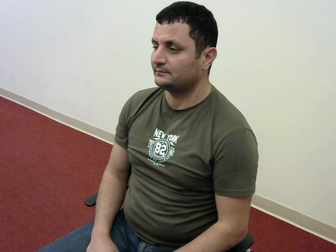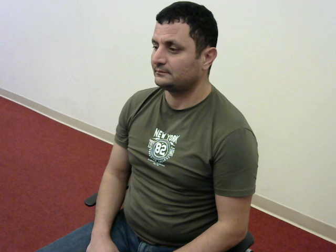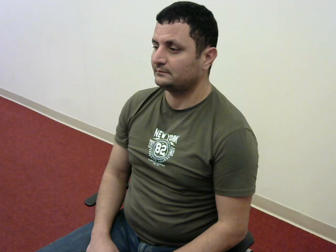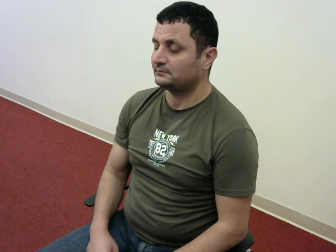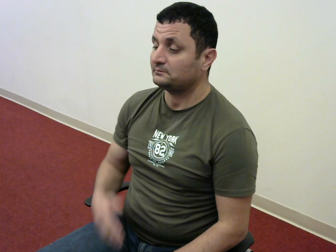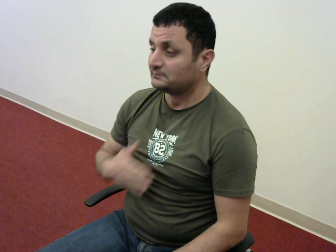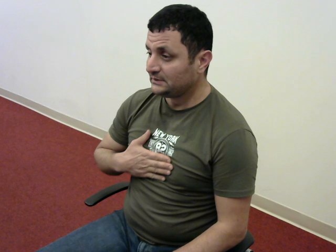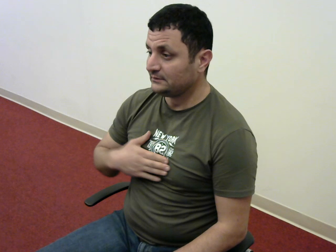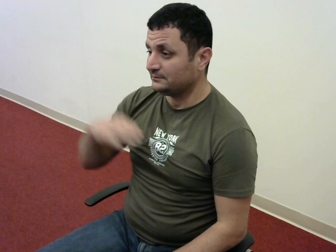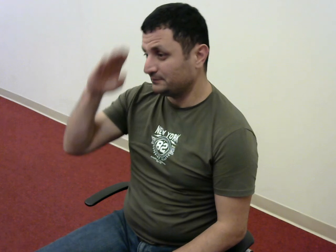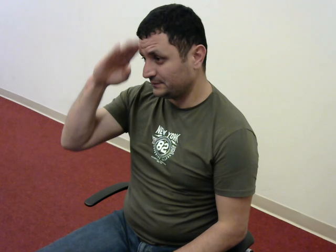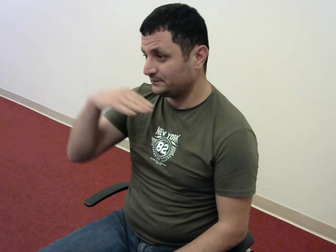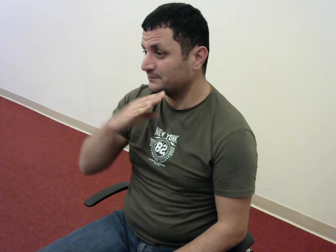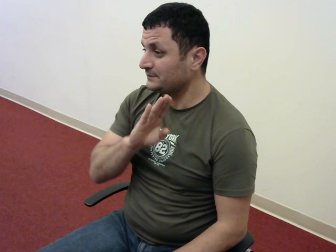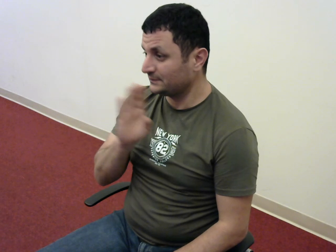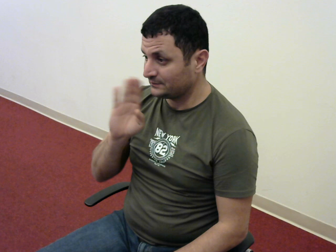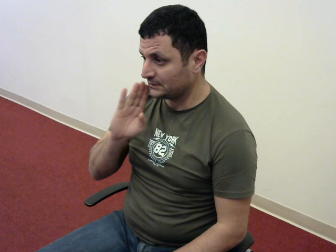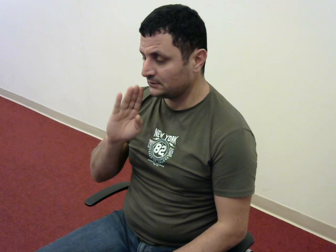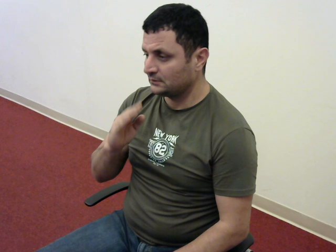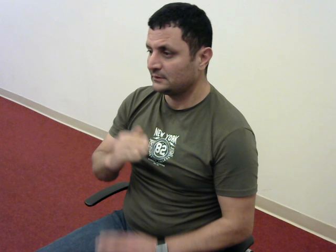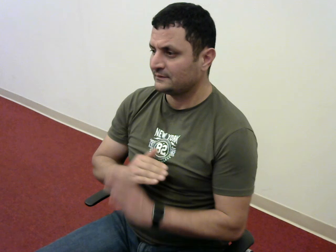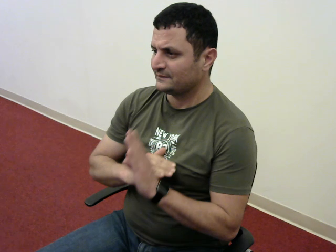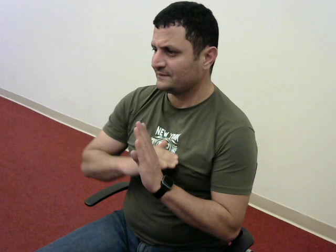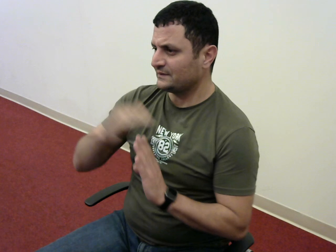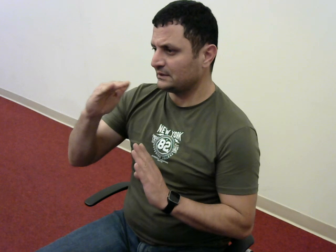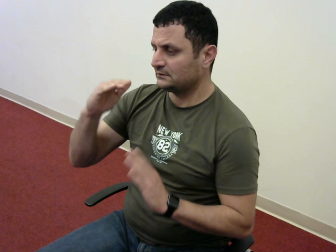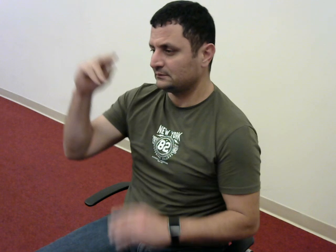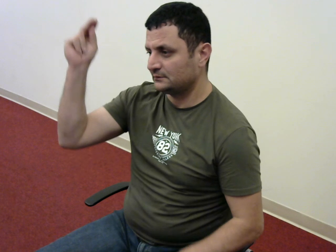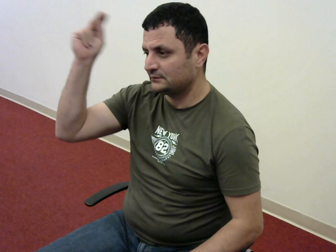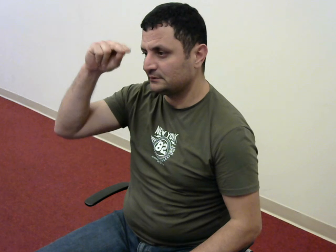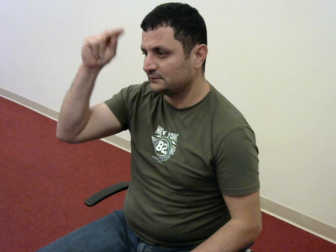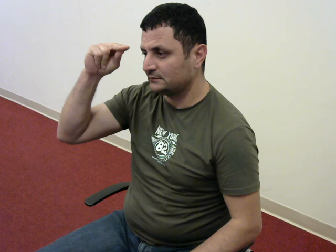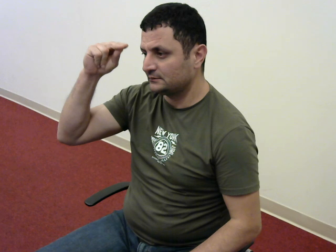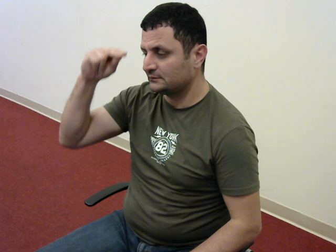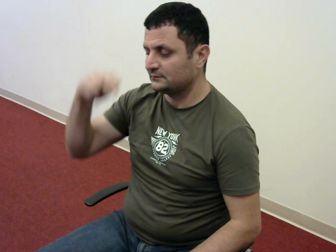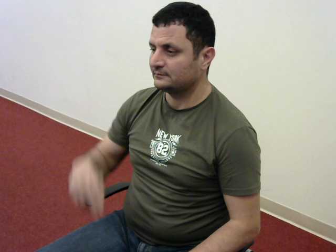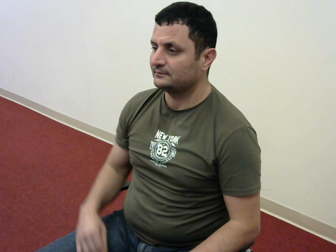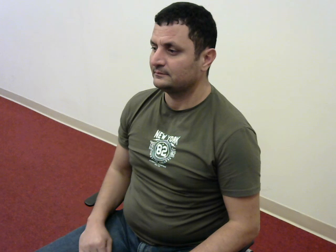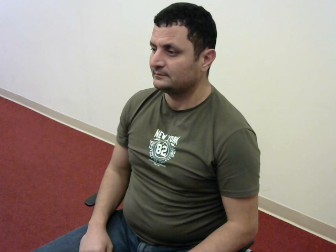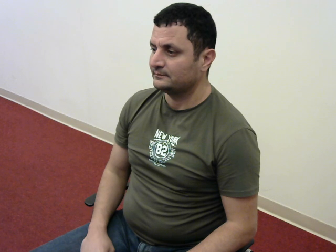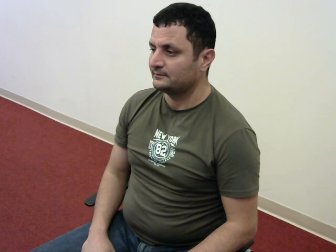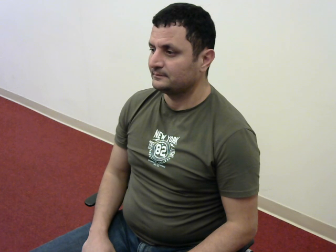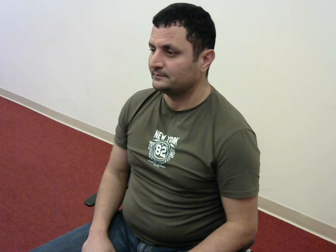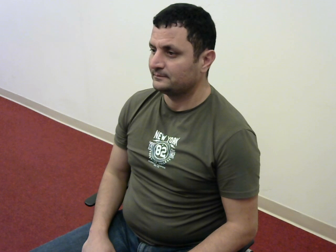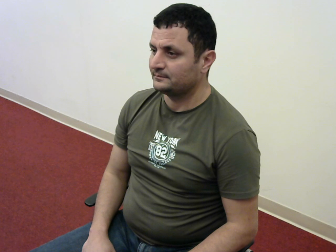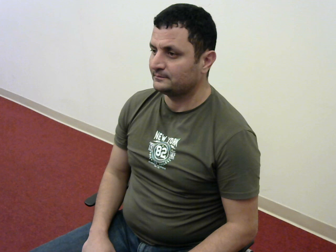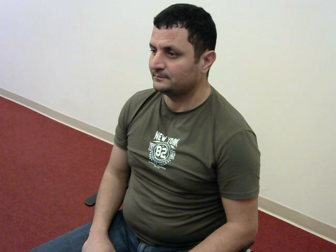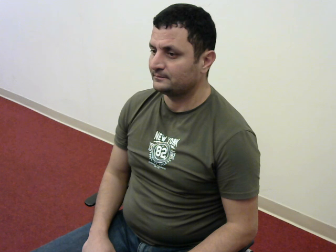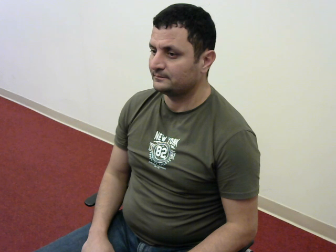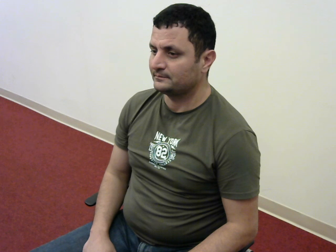Mənim valideynlərim ali təhsillidir